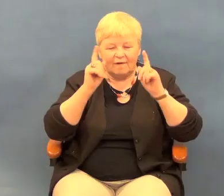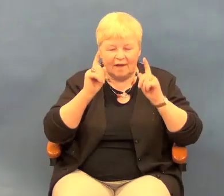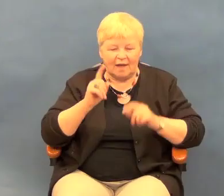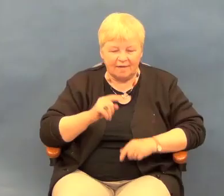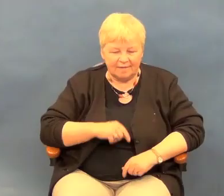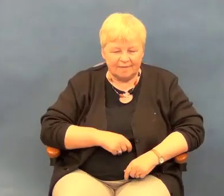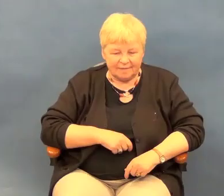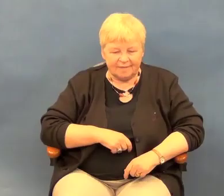To jest ostrzeżenie.